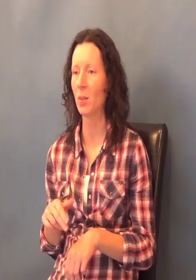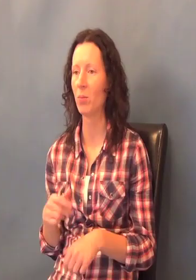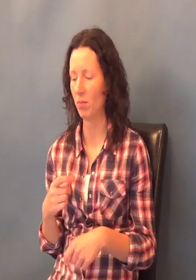U...